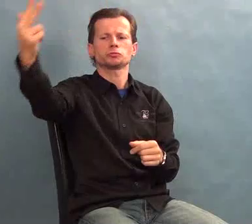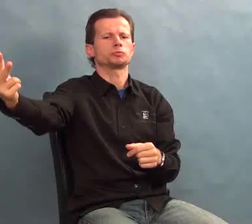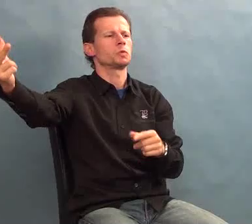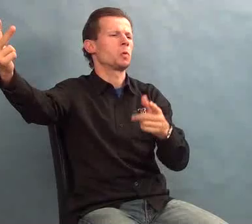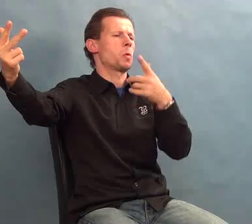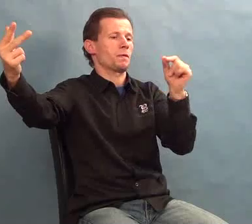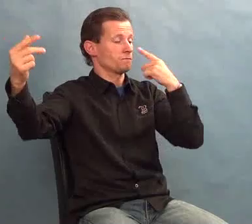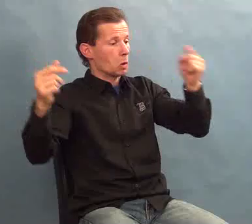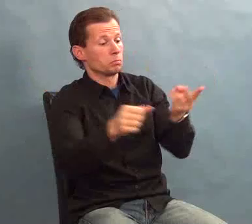Widzą, że chłopak się przewrócił.